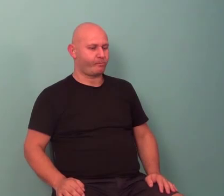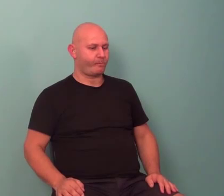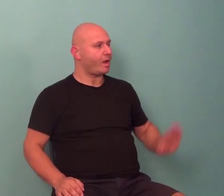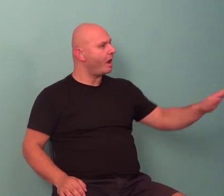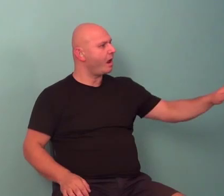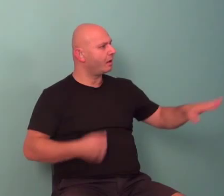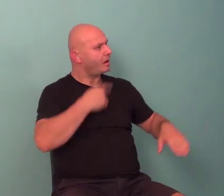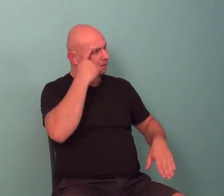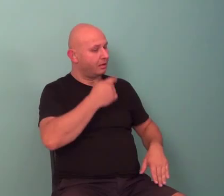Ja sobie przypomniałem...